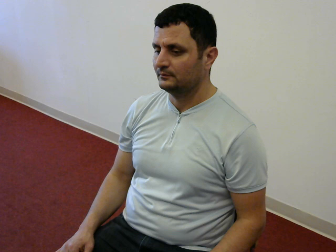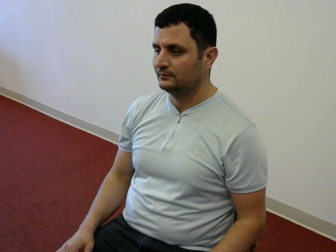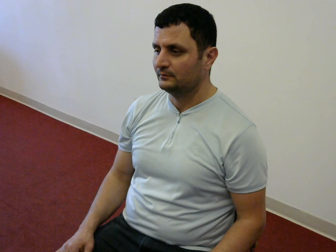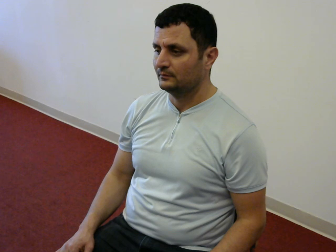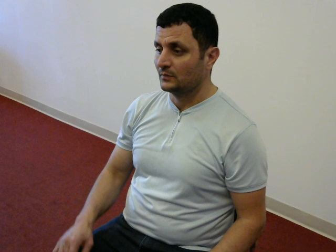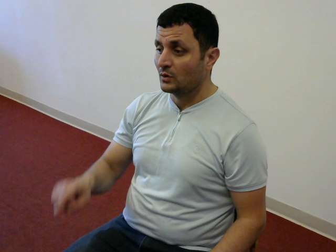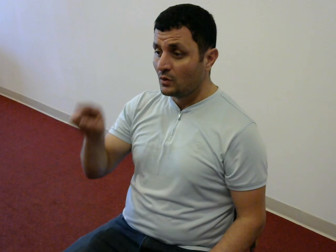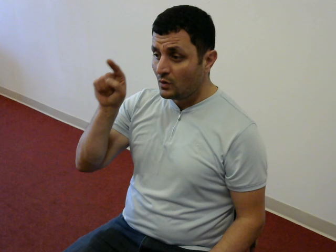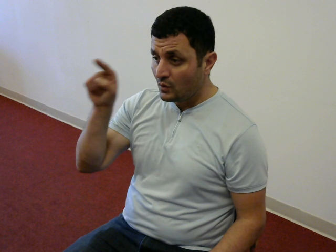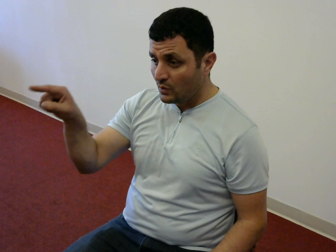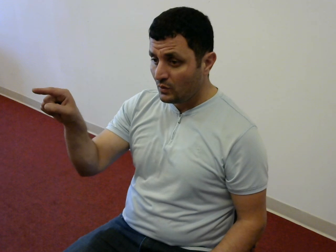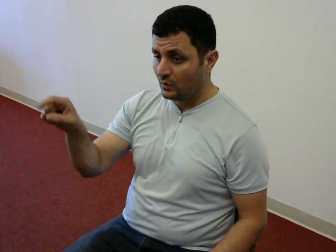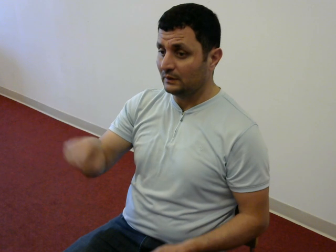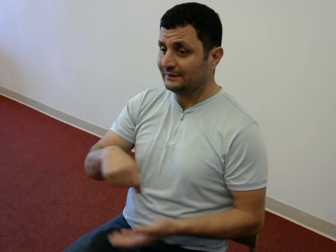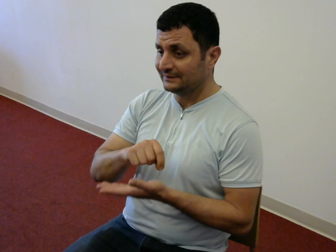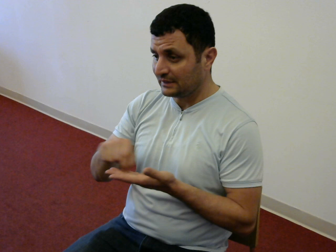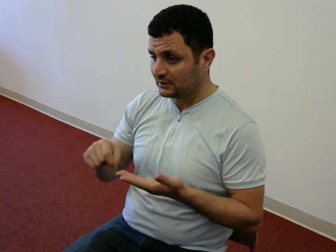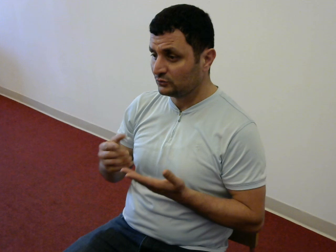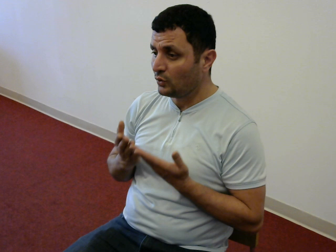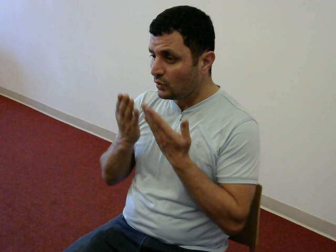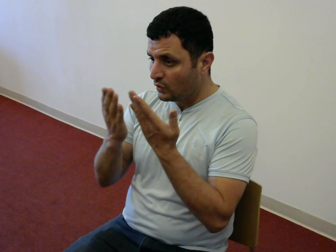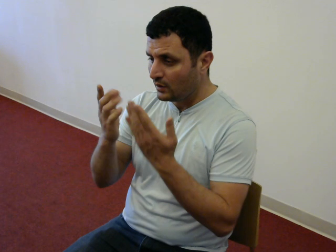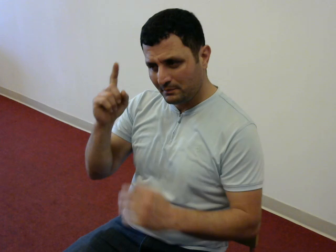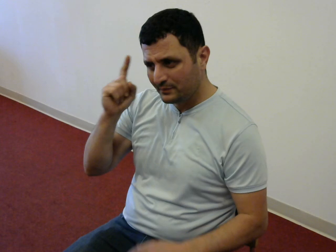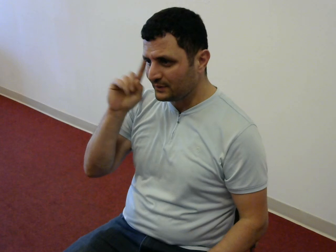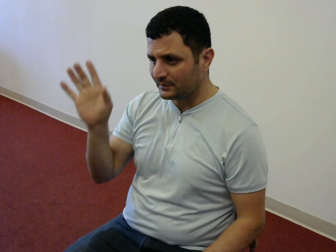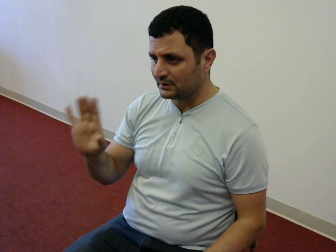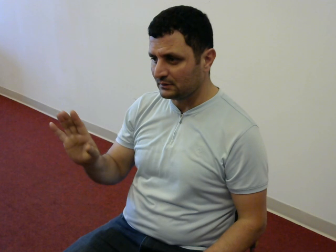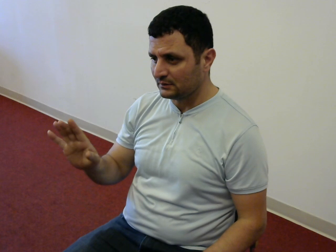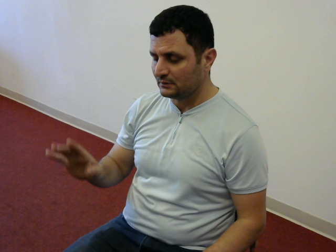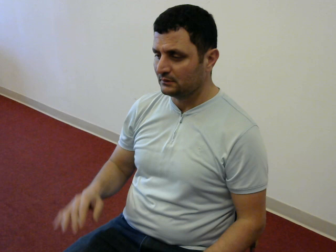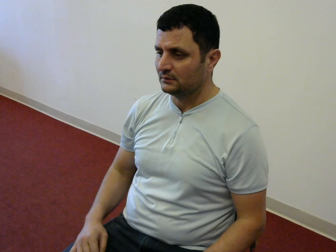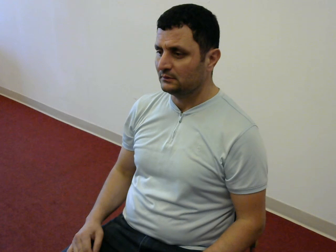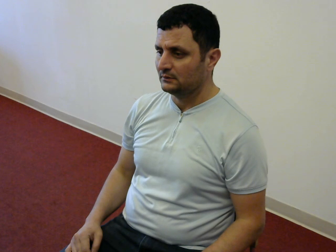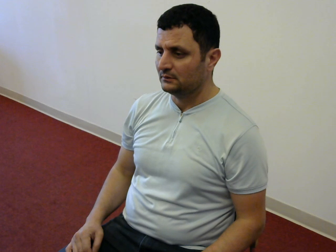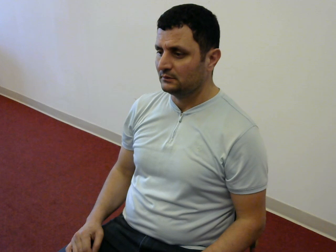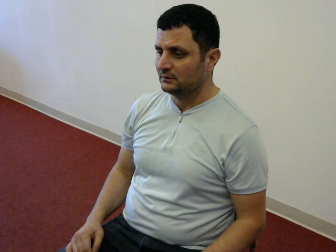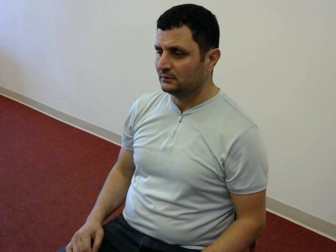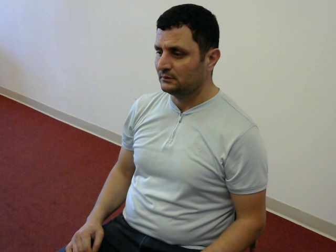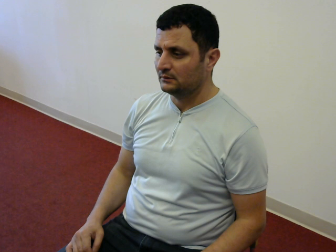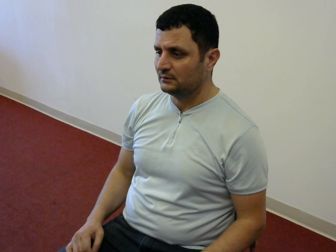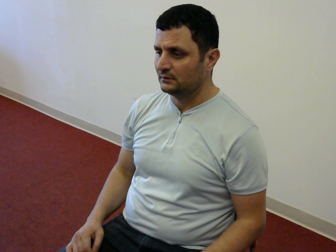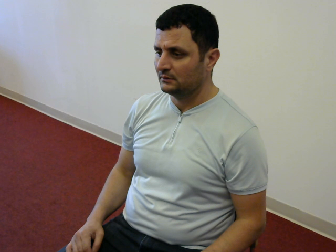O yazıb-oxuya bilmir